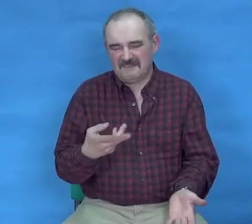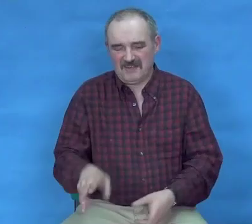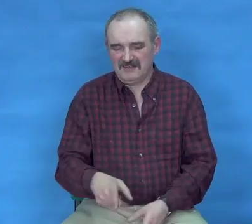Znowu...